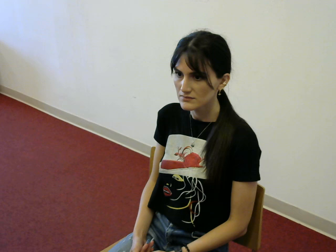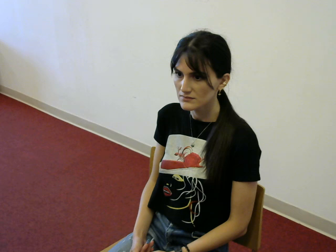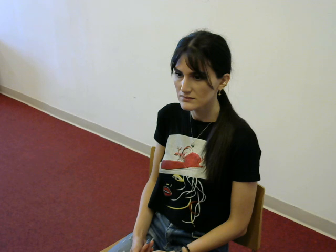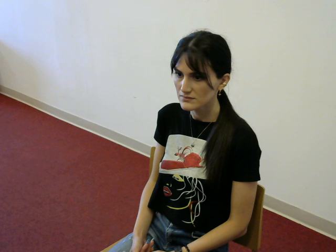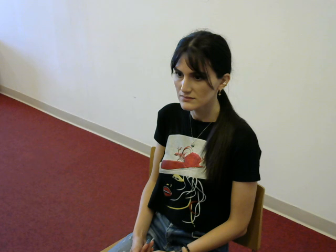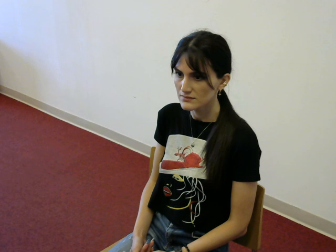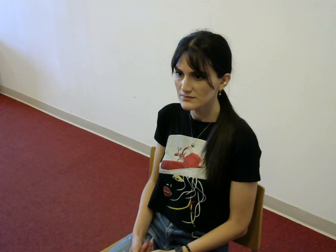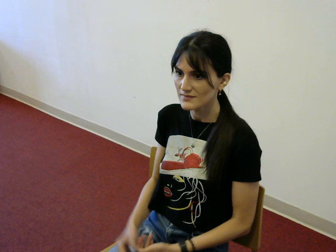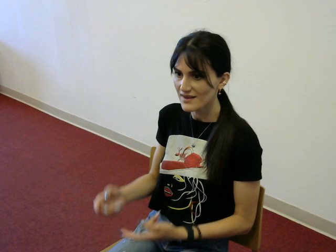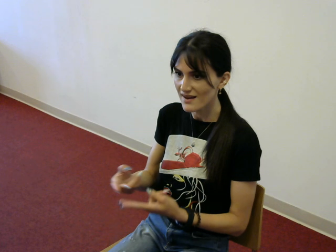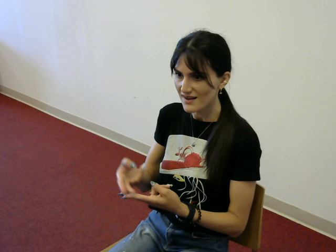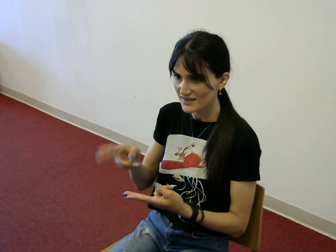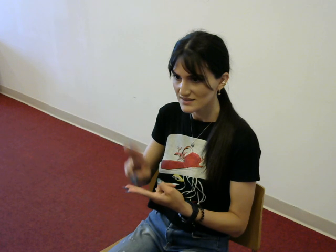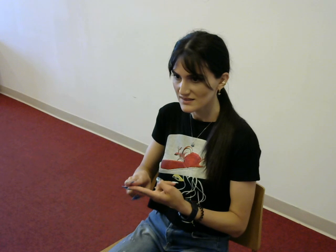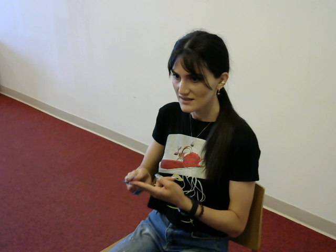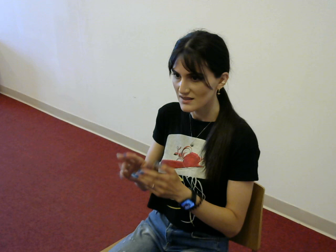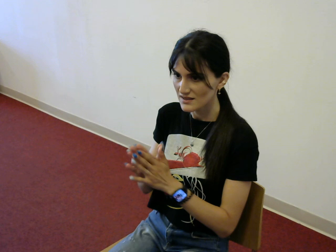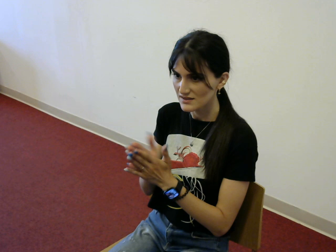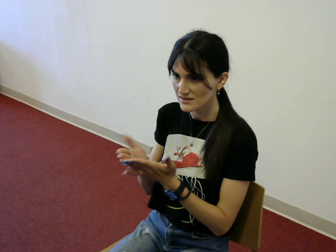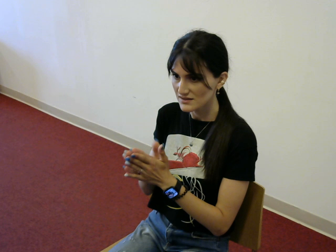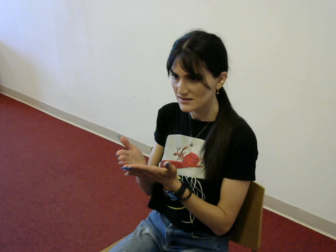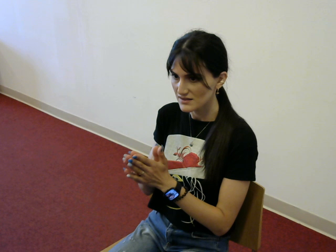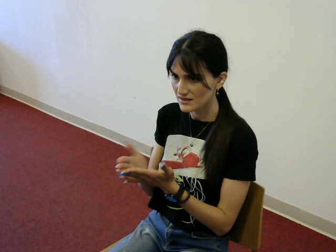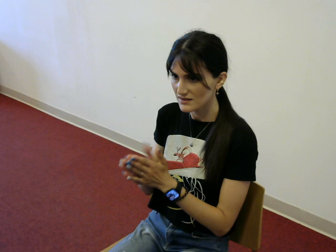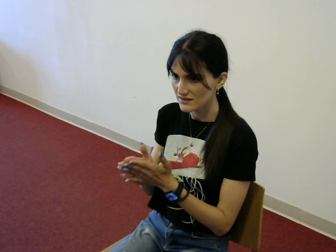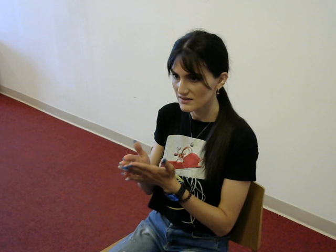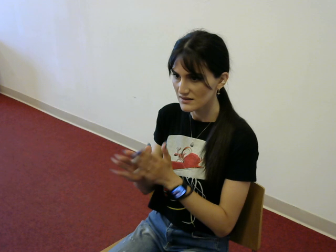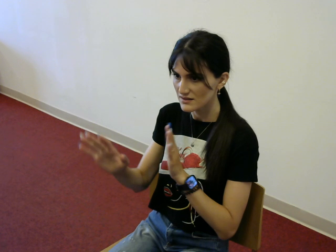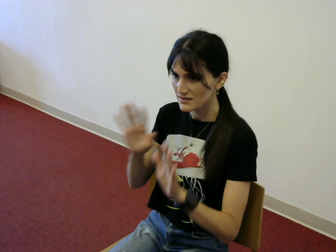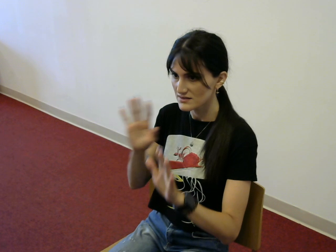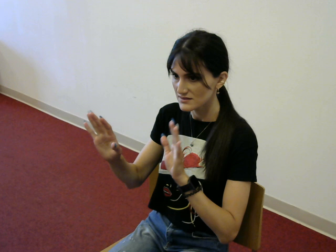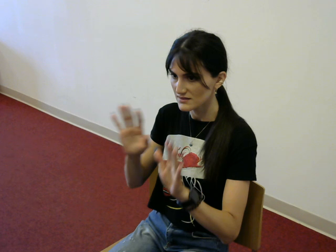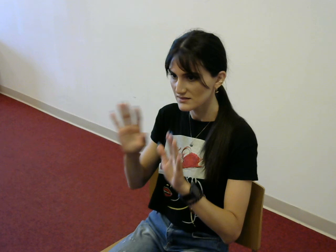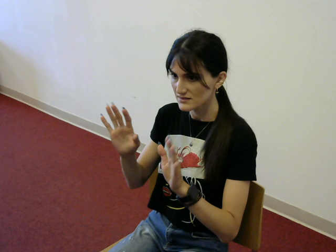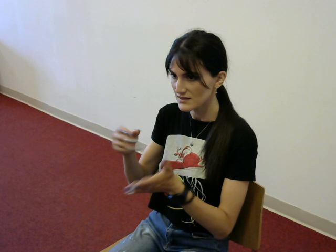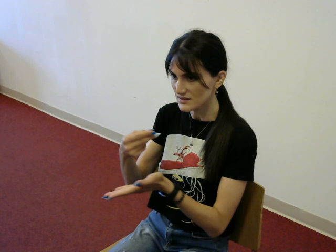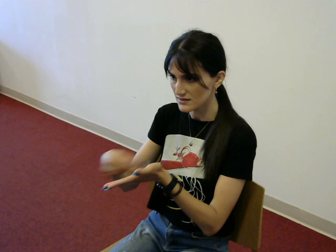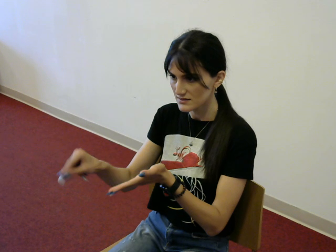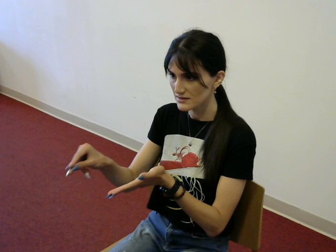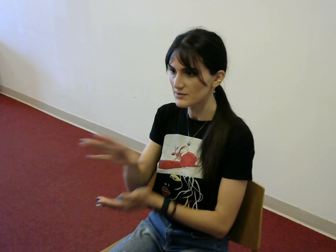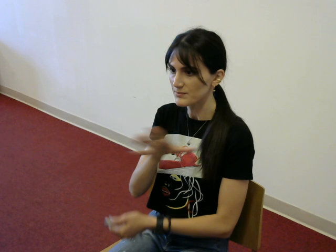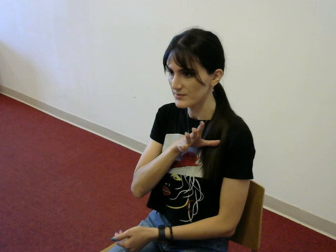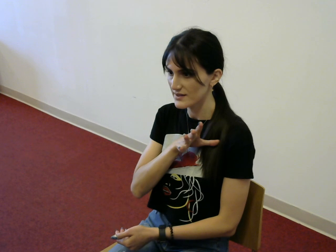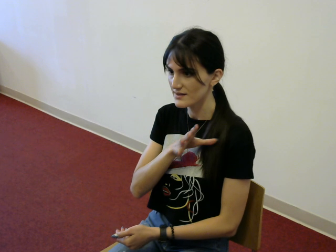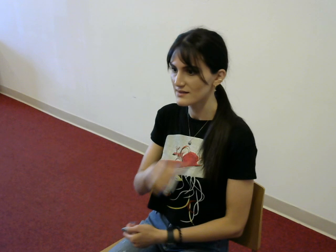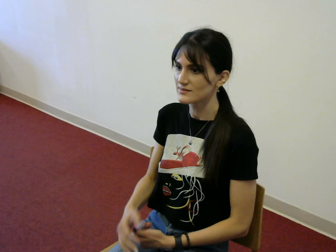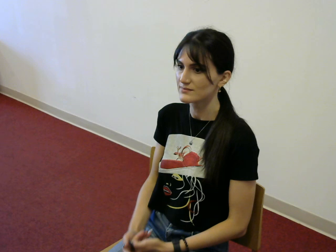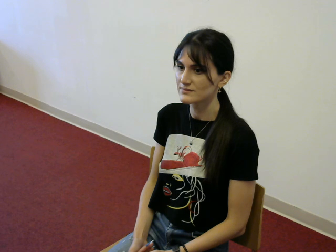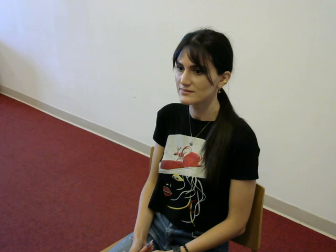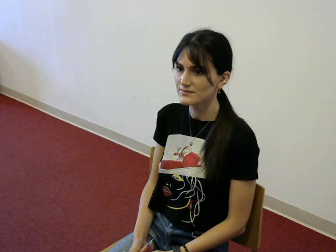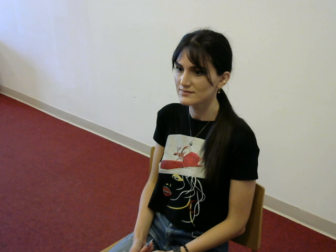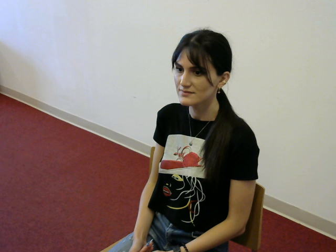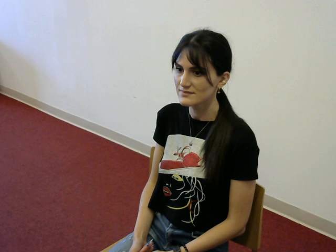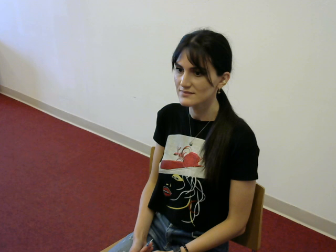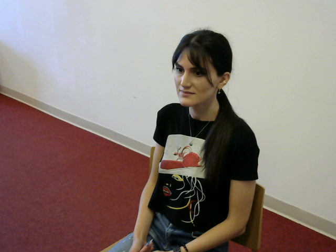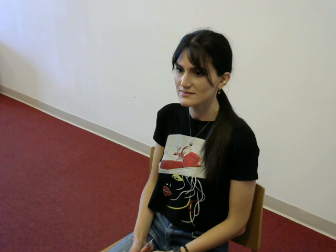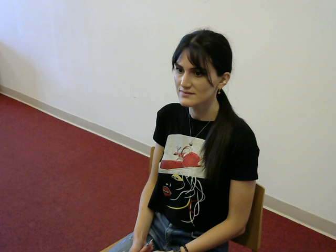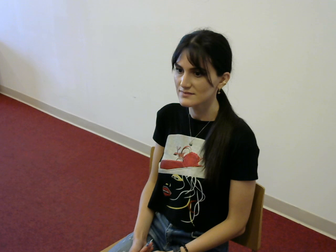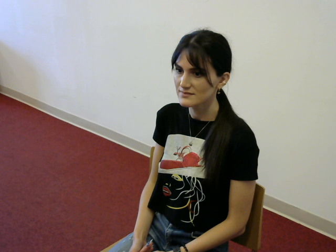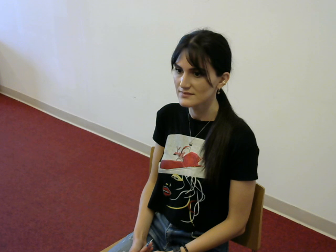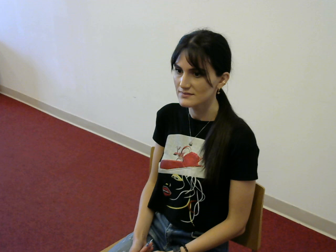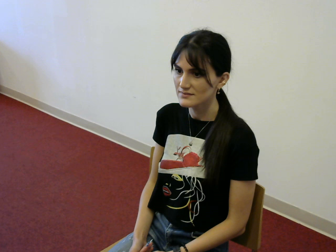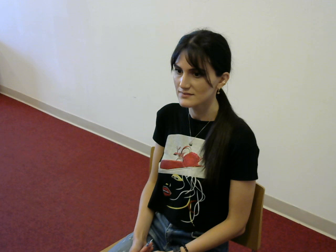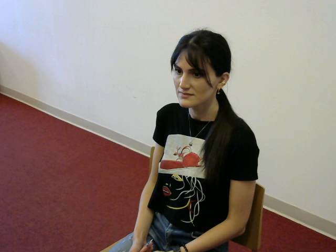Bu kitabları sərgidən almışam